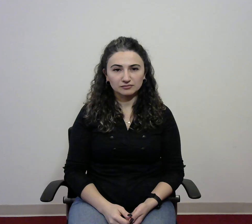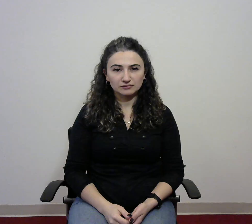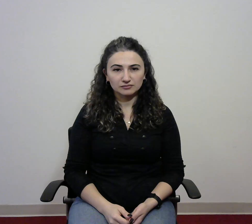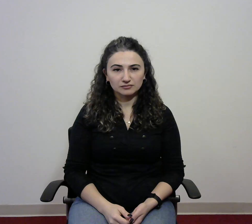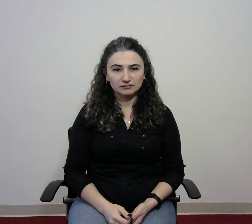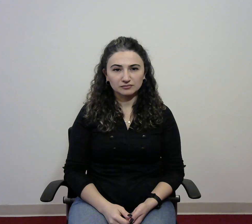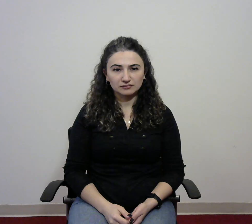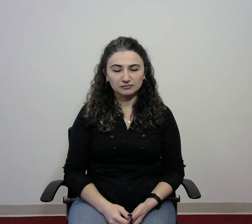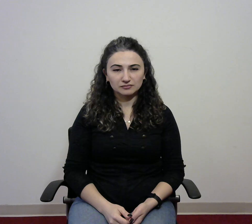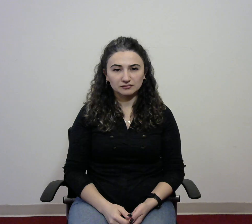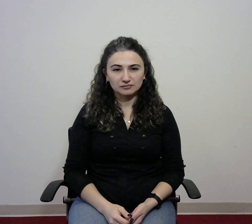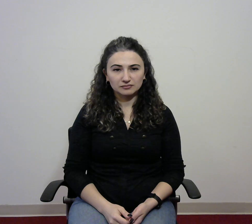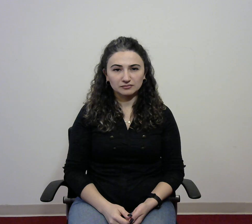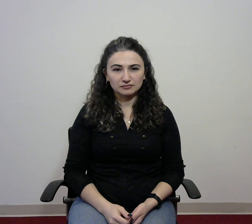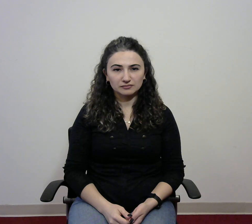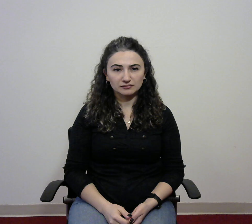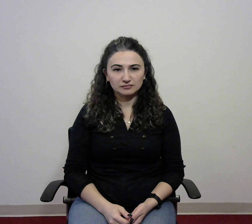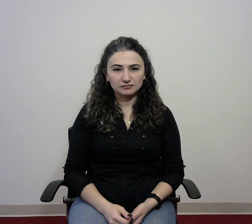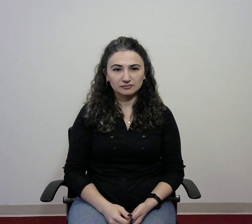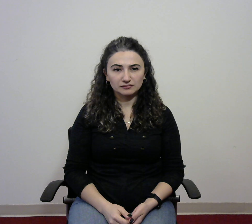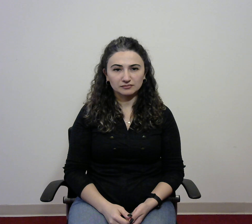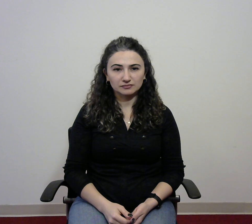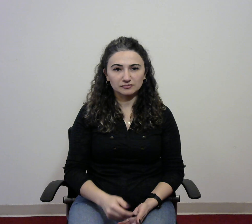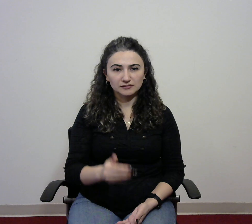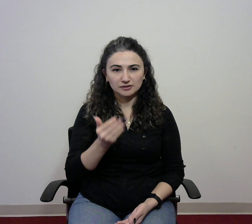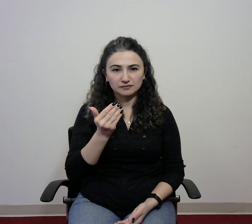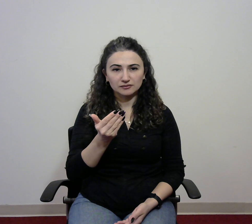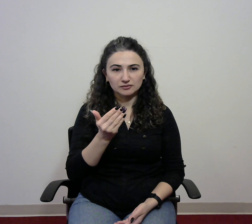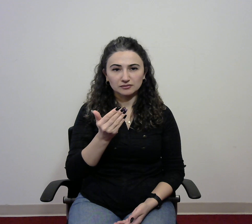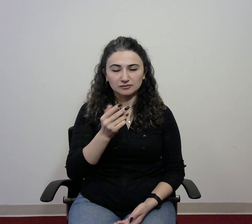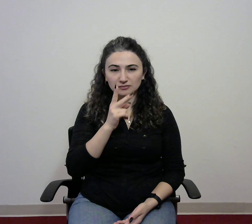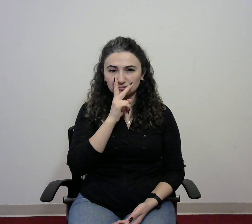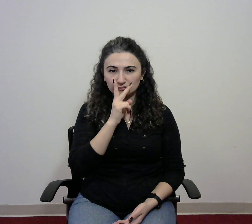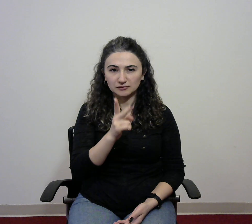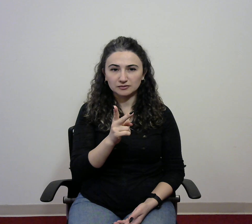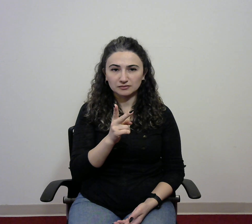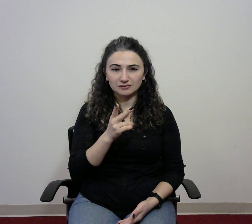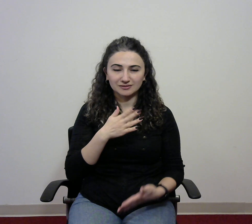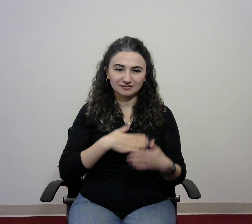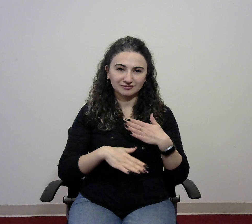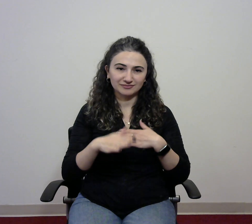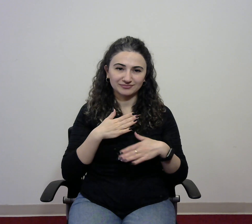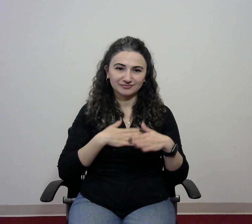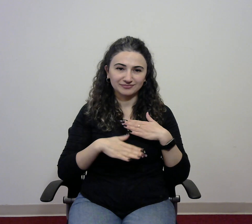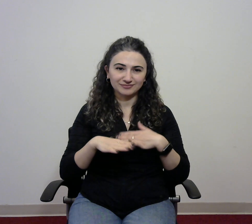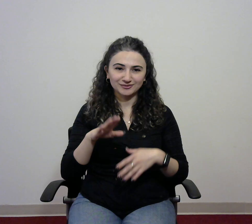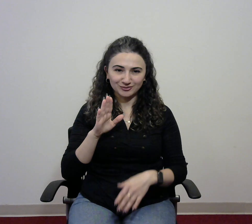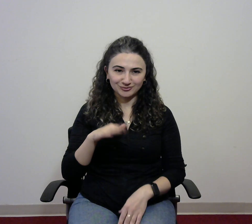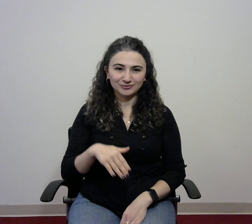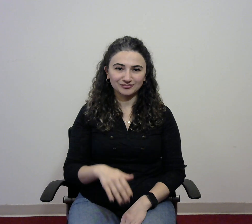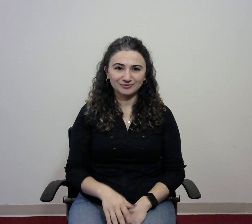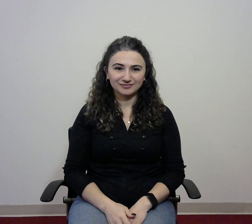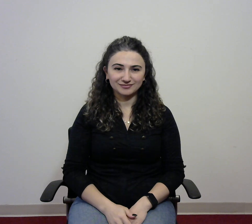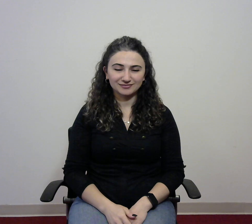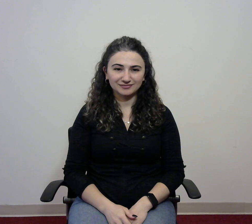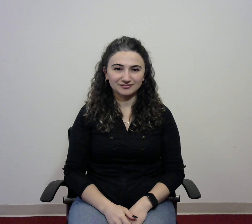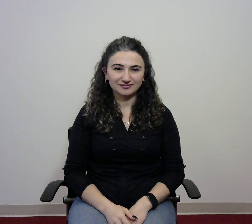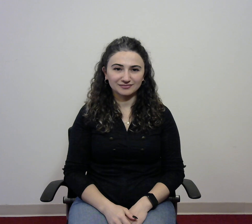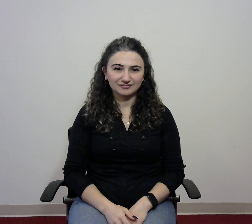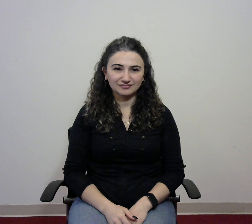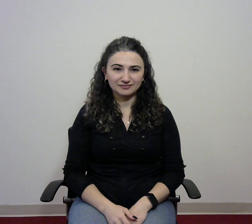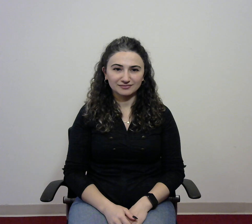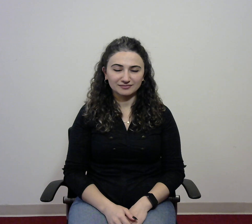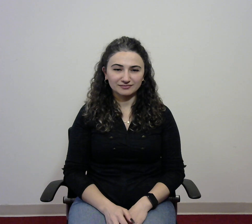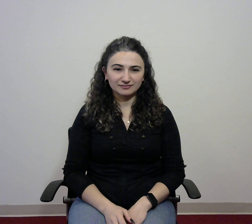Sizi görməyimə şad oldum